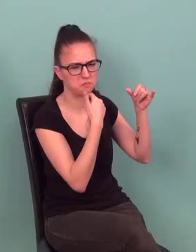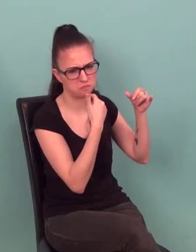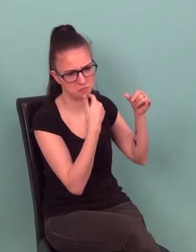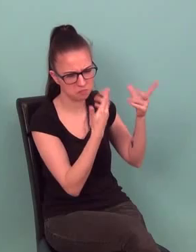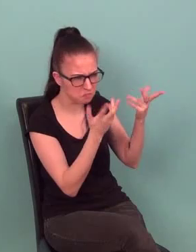Zastanawia się co to może być.